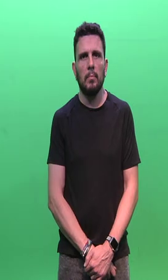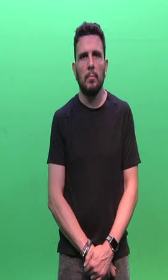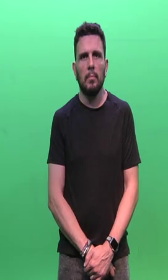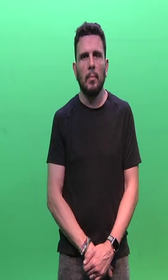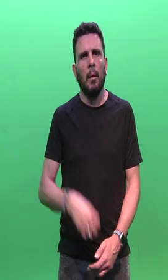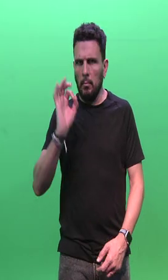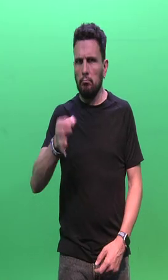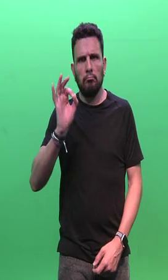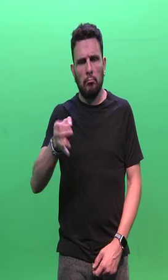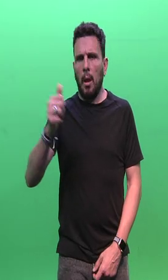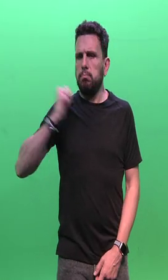Sí, tinc molta diarrea.